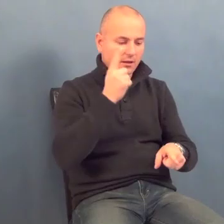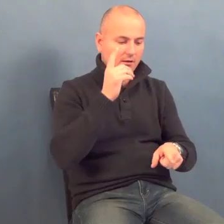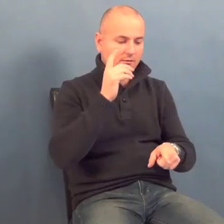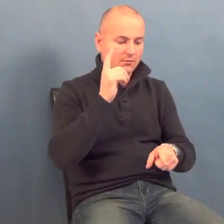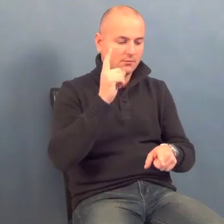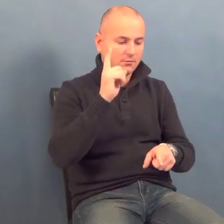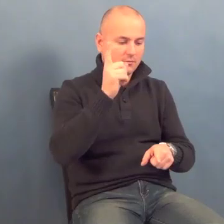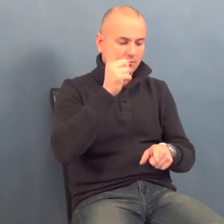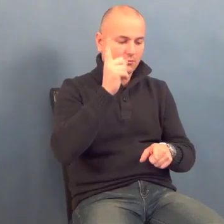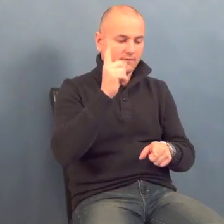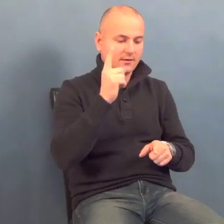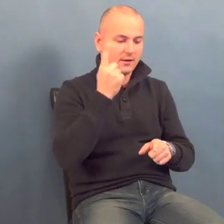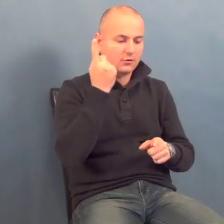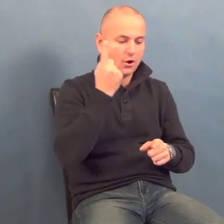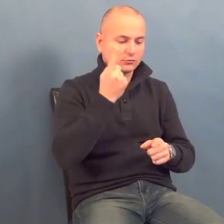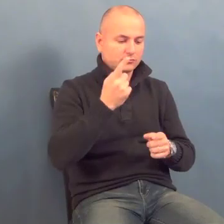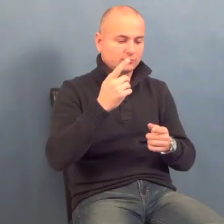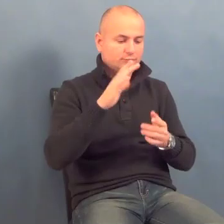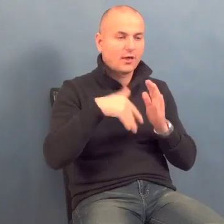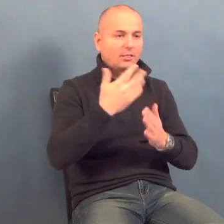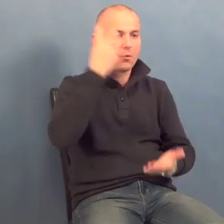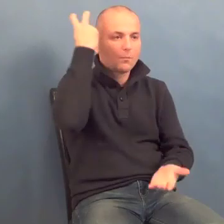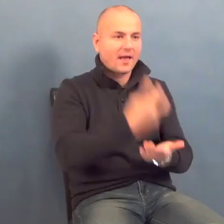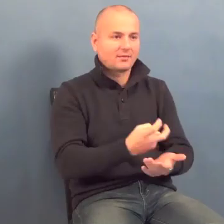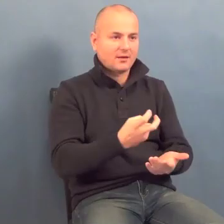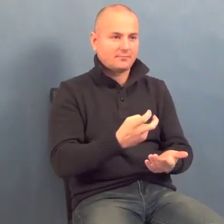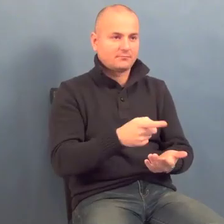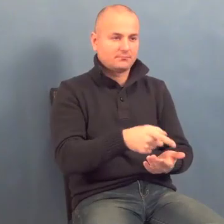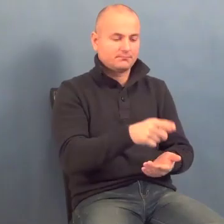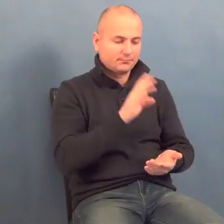Ostrzega: uwaga, grozi to upadkiem.